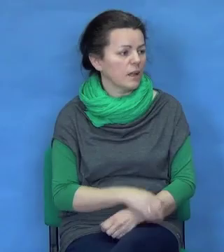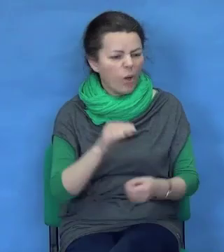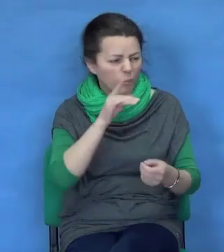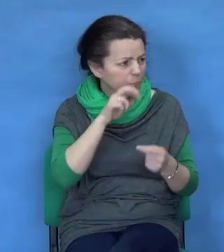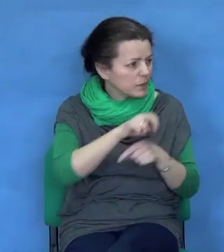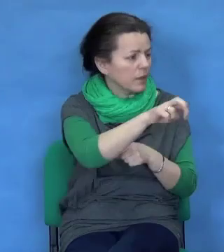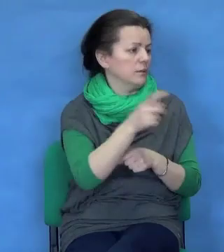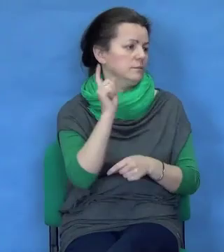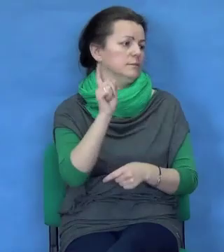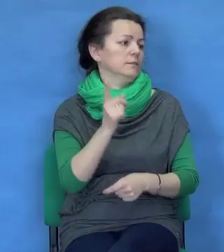Zakaz wstępu dla łobuzów.